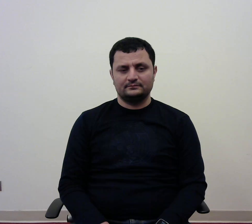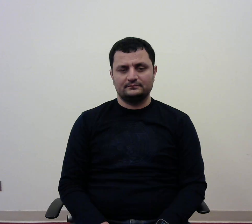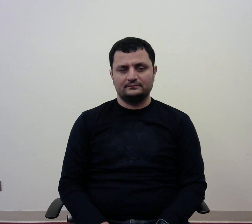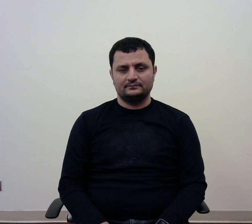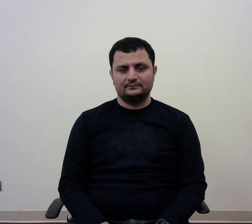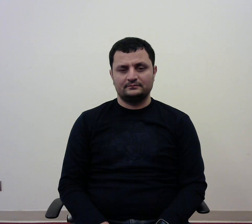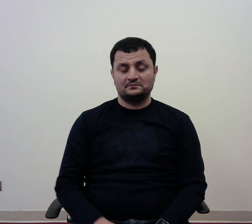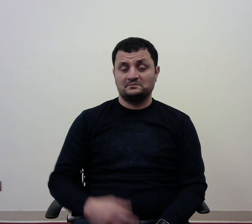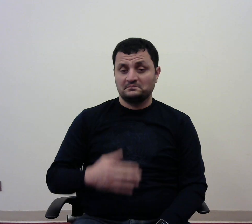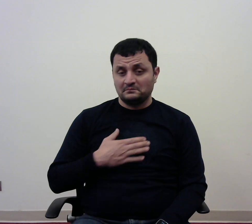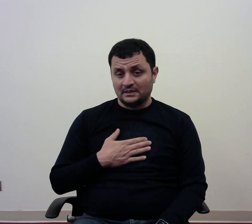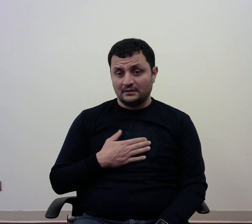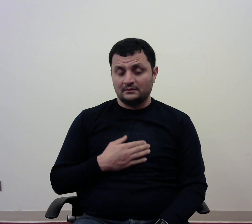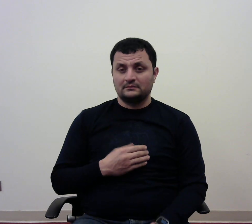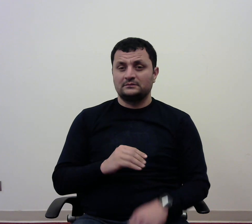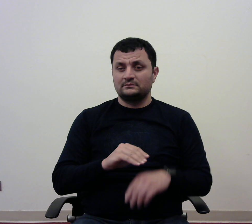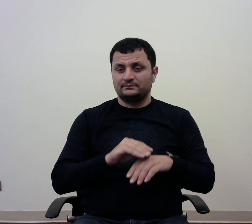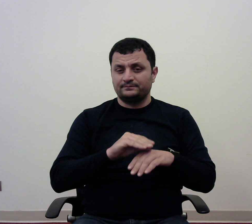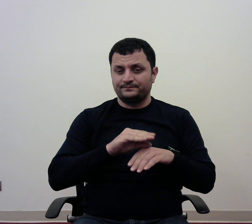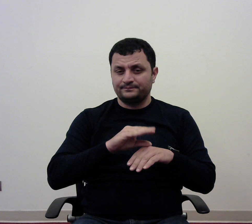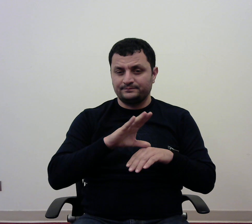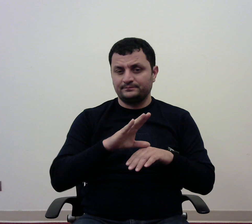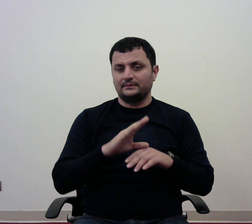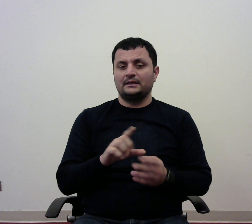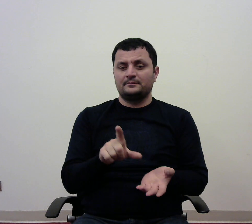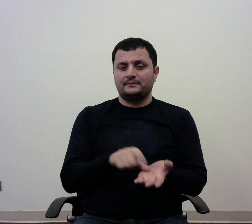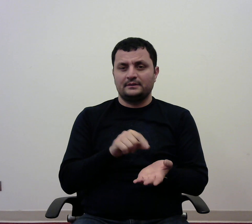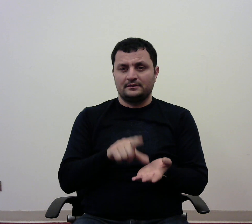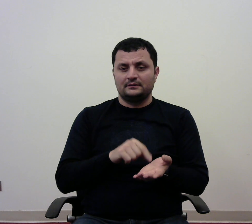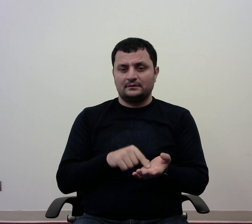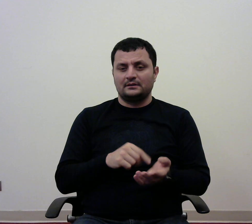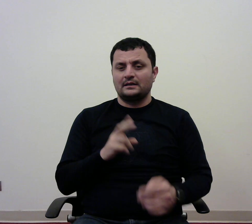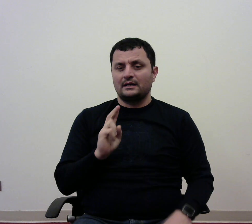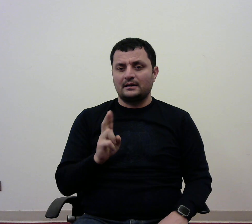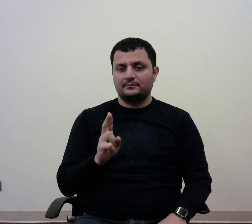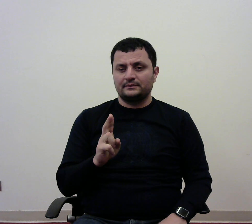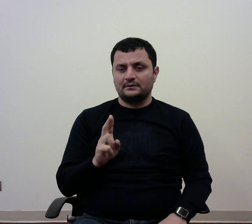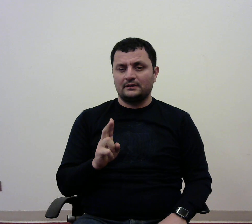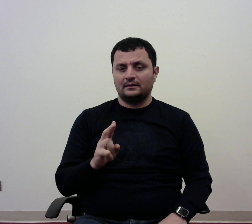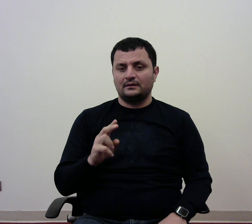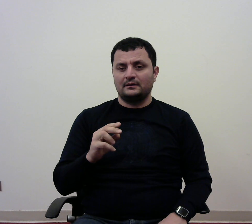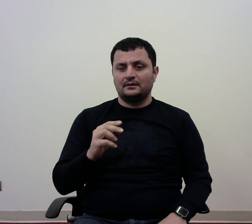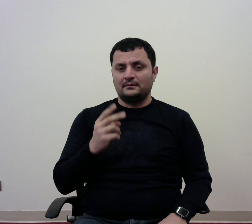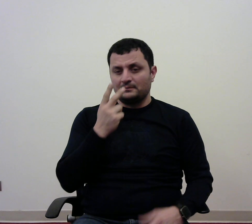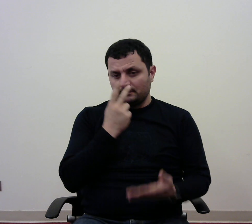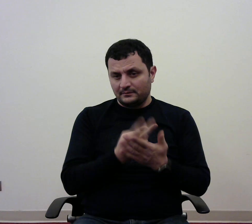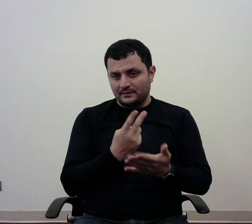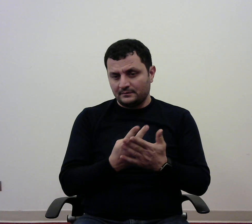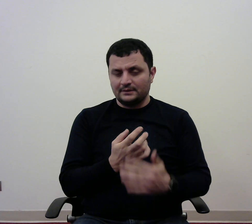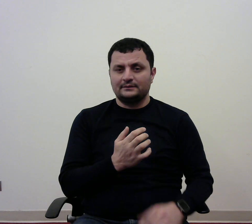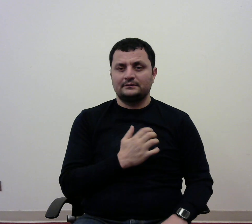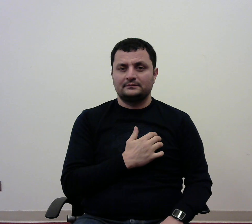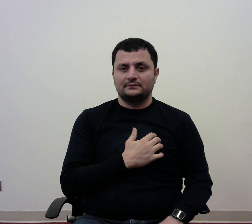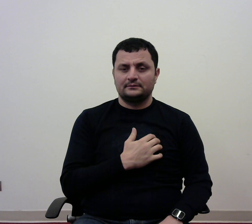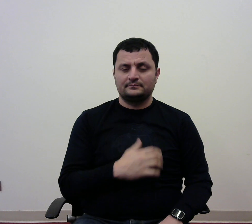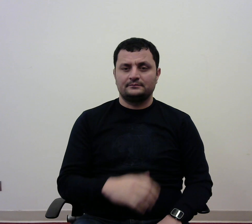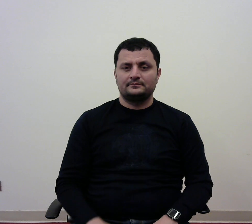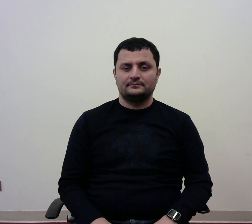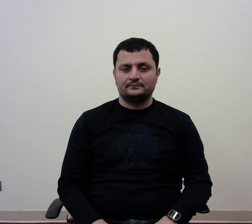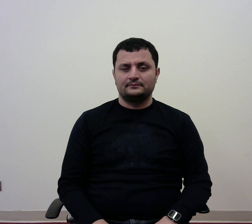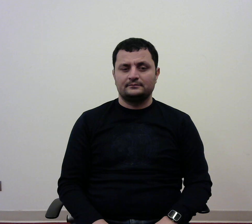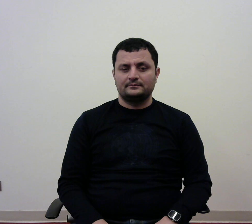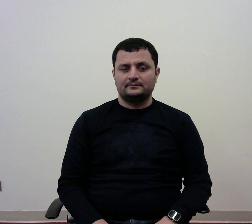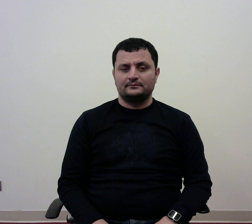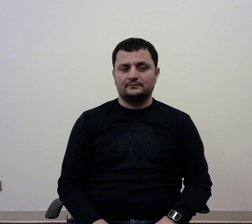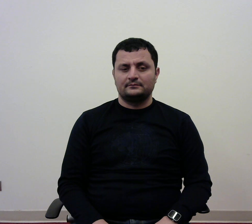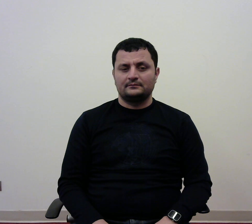Mən yığılmış pensiya kapitalıma baxmaq istəyirəm